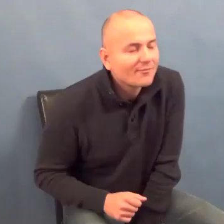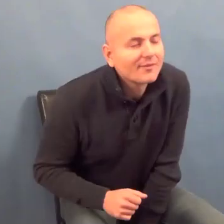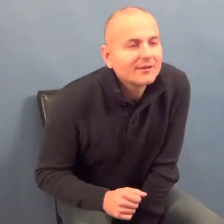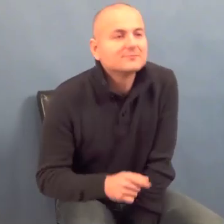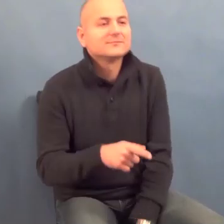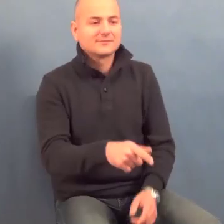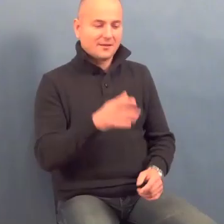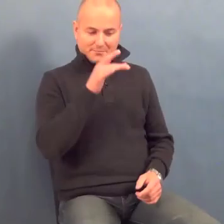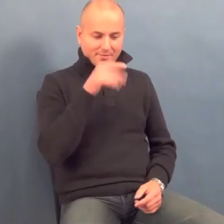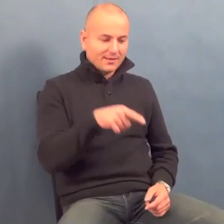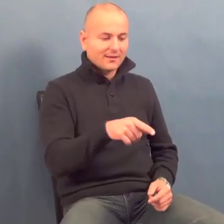Bajka o łobuzach.